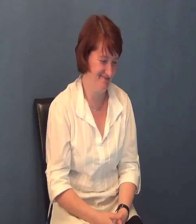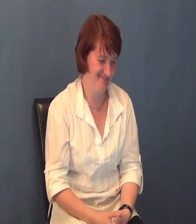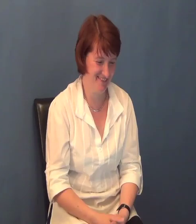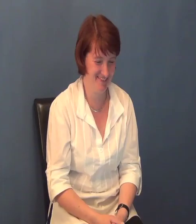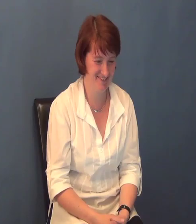Nie widać, no.